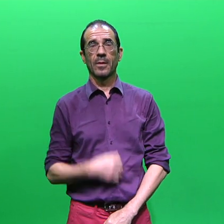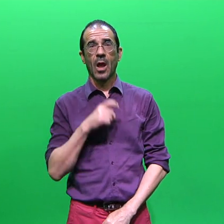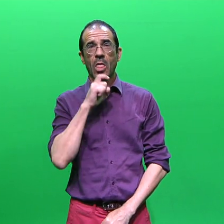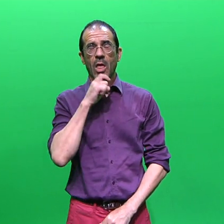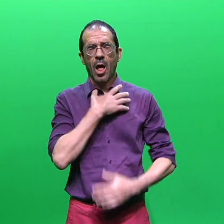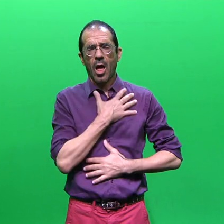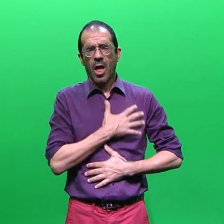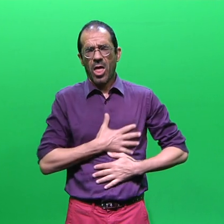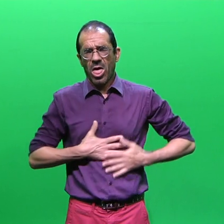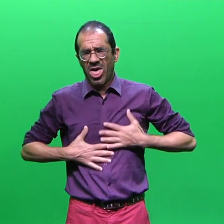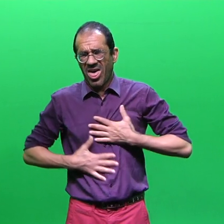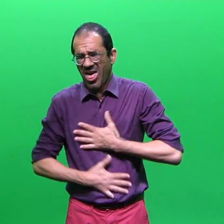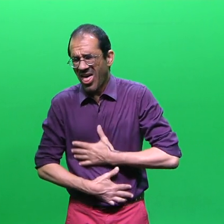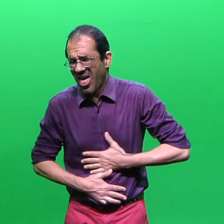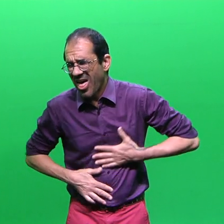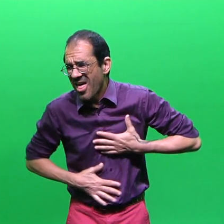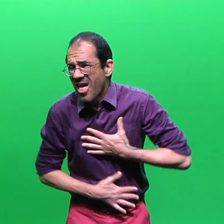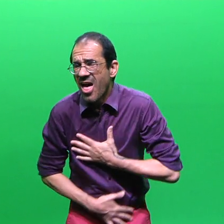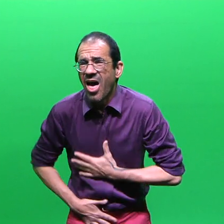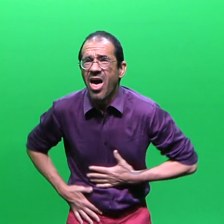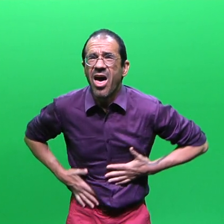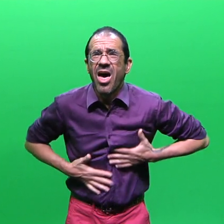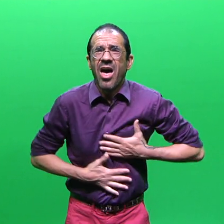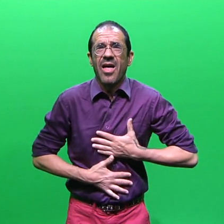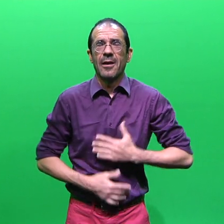Em fa mal tot el cos.